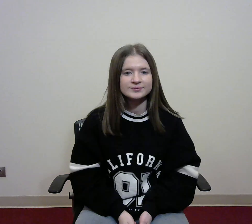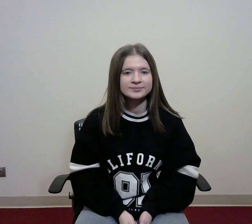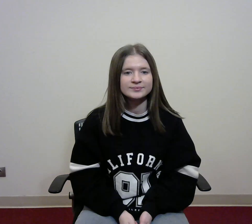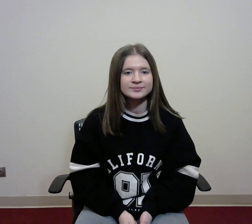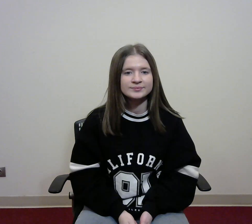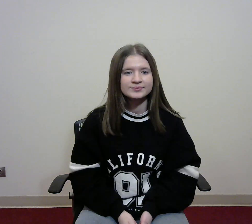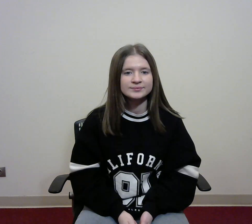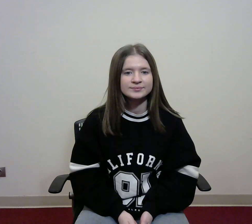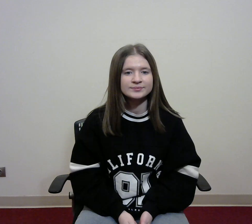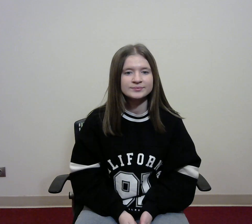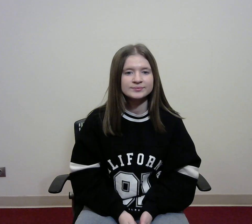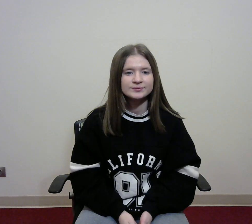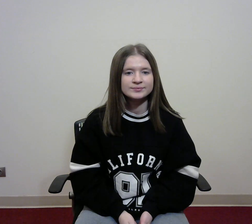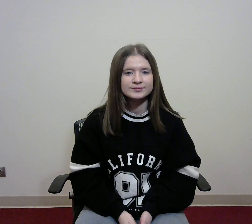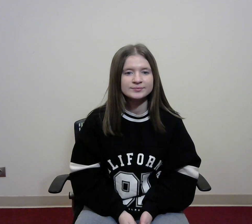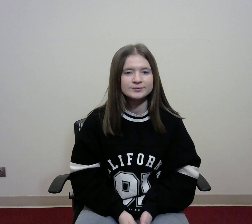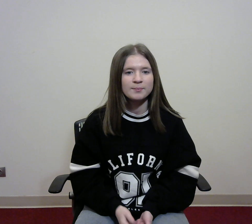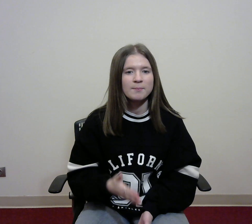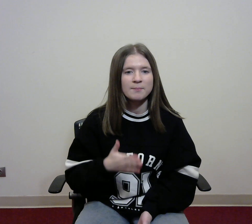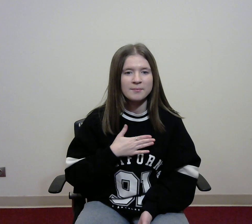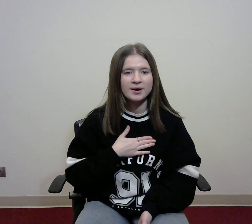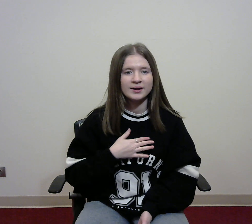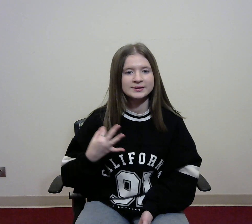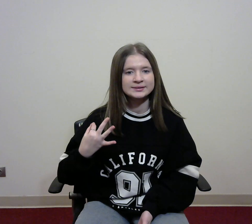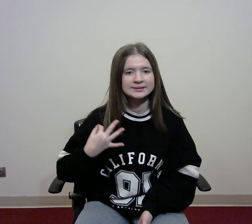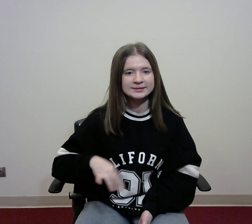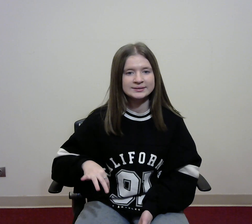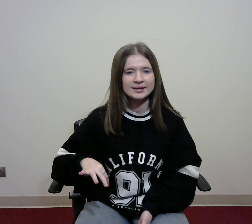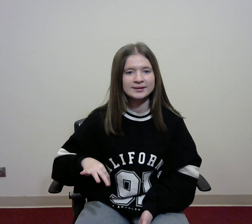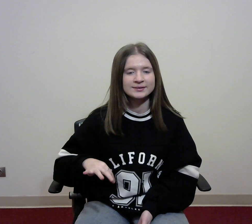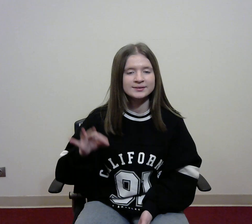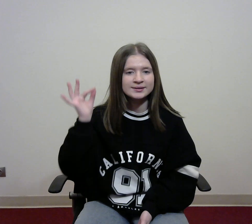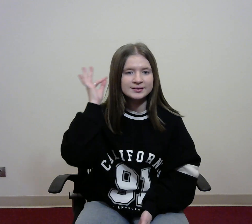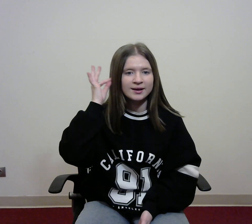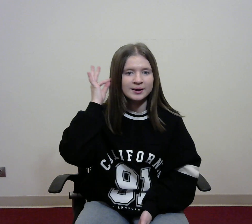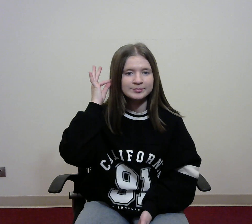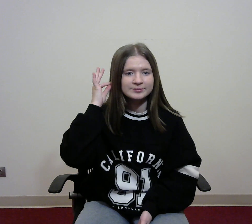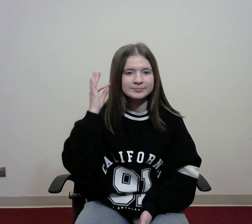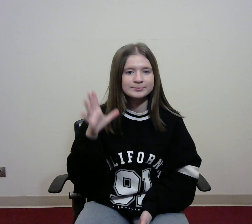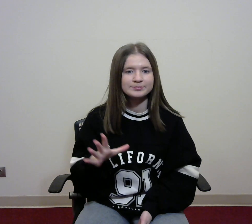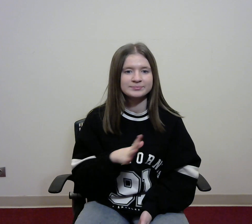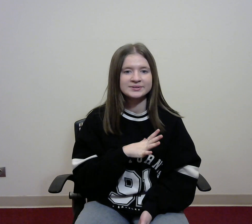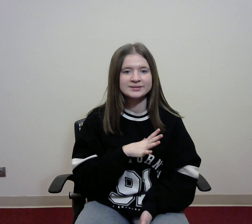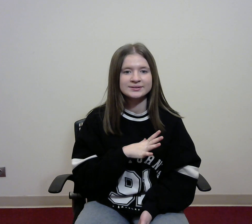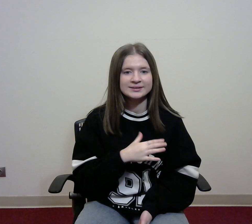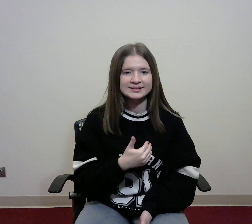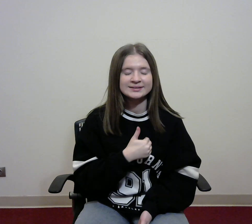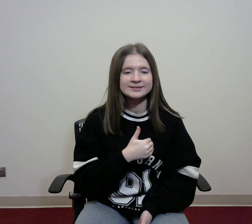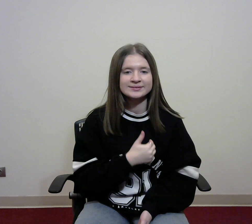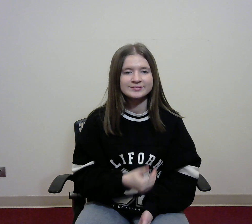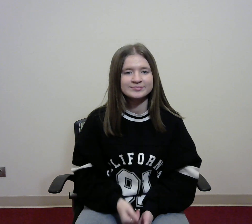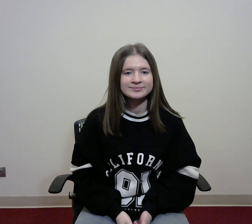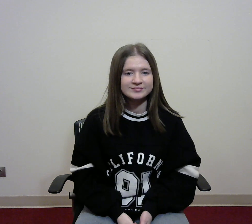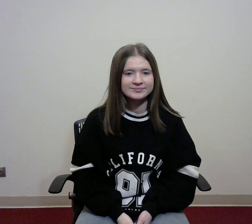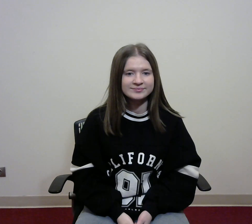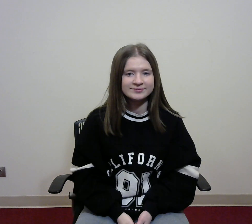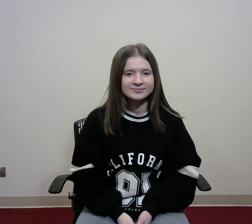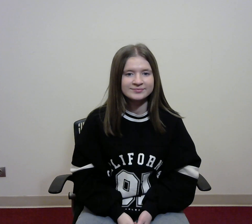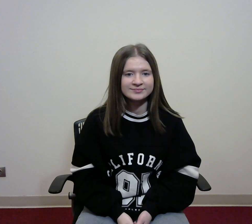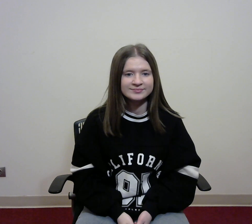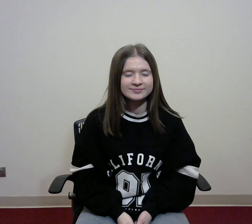Mənim oğlum həkim olmaq istəyir